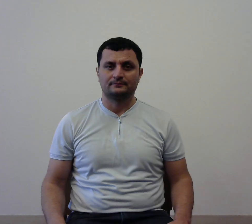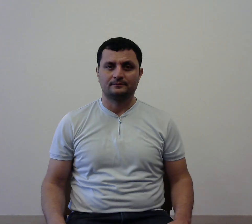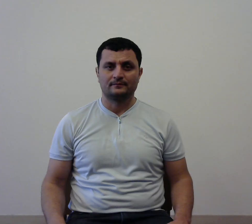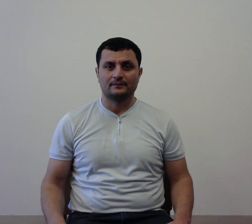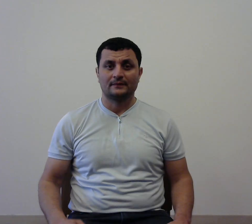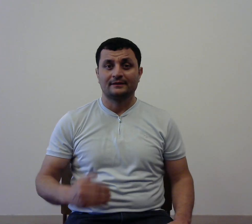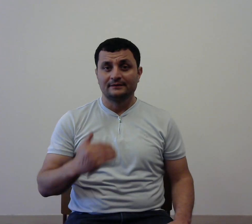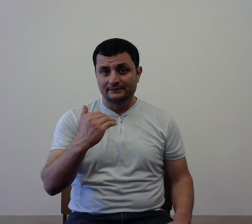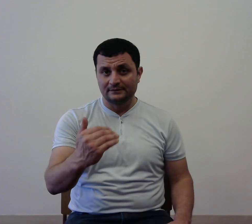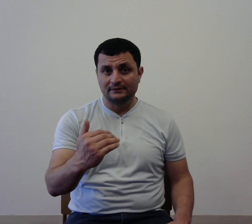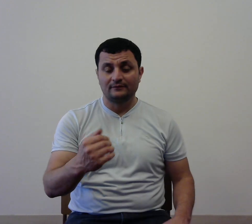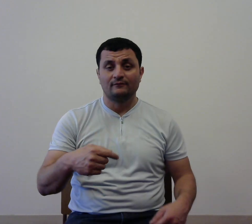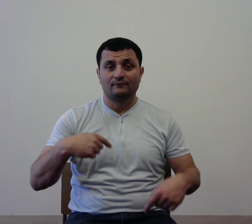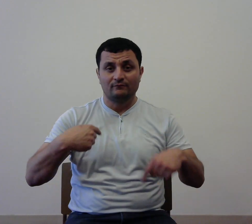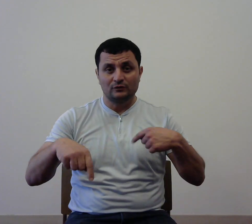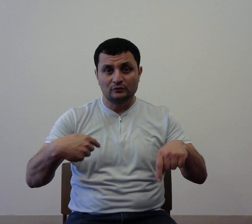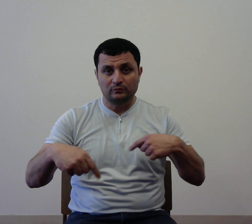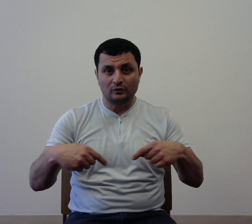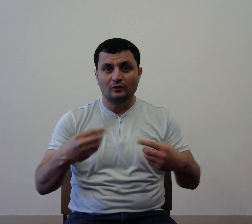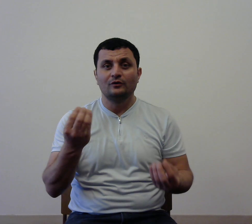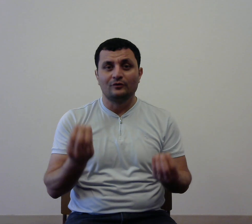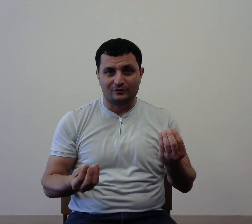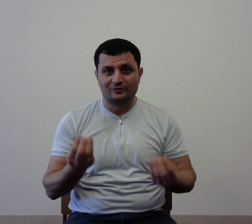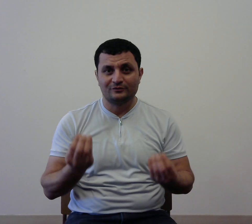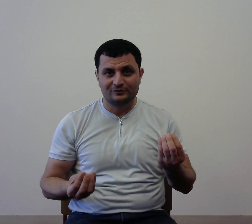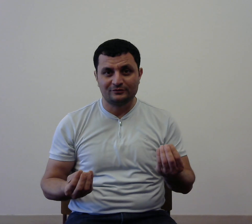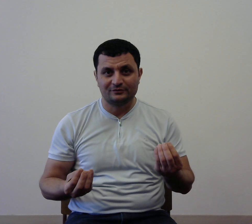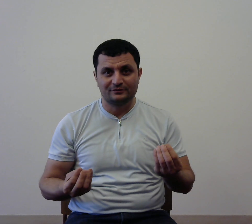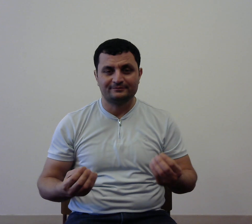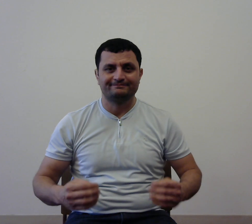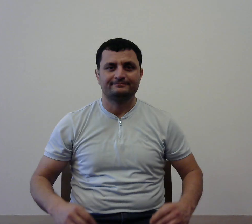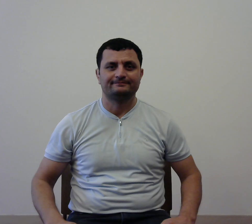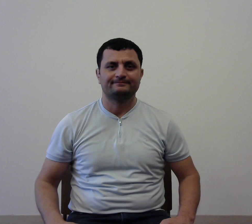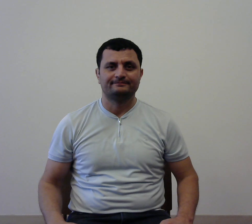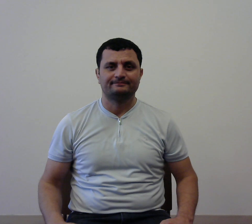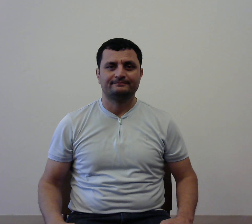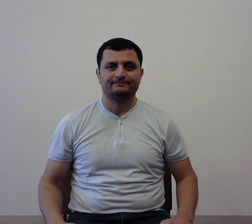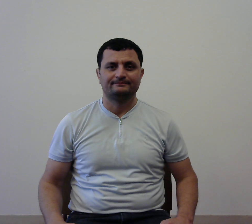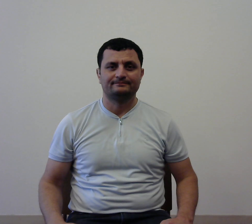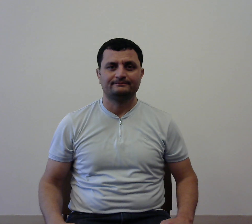Siz futbol oynayırsınız?